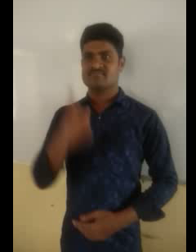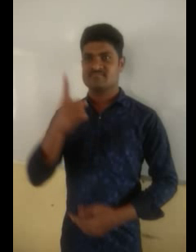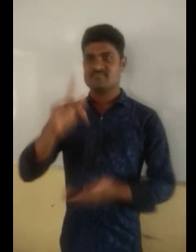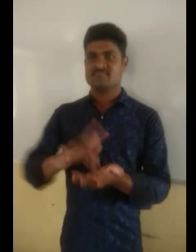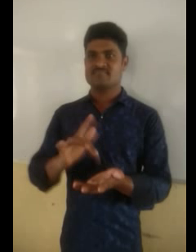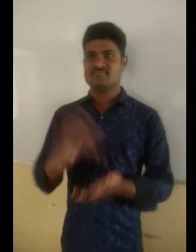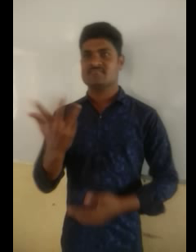where are you from